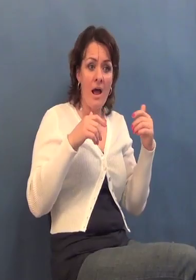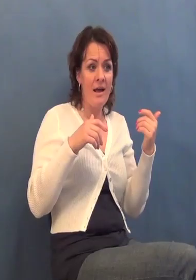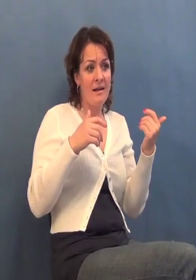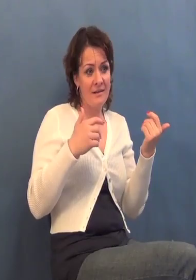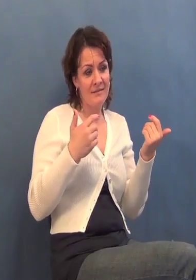Koniec...